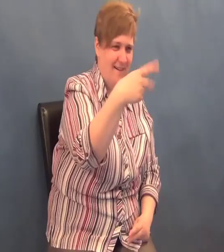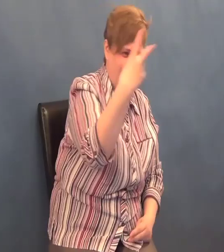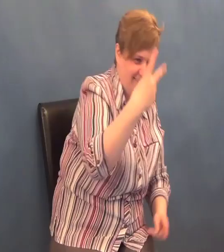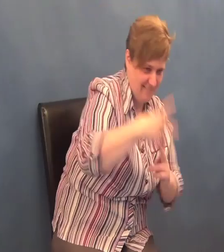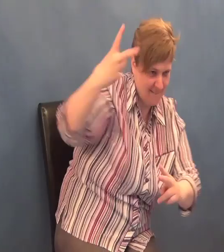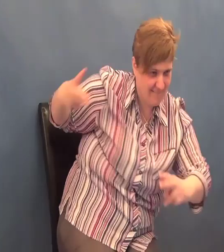Następny, dwudziesty drugi.